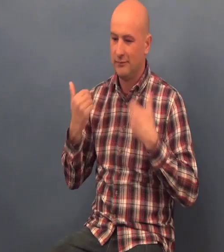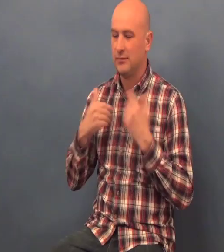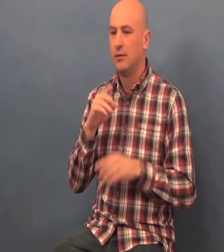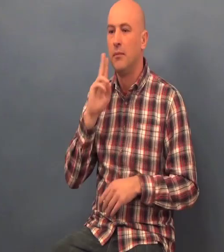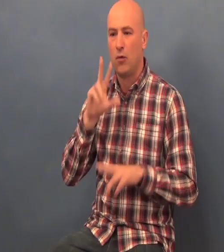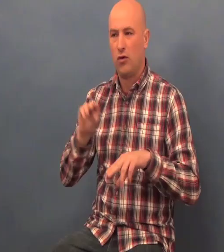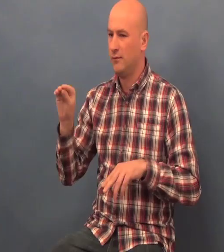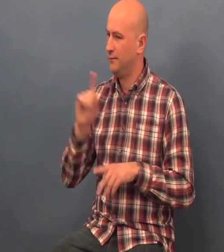Nie mówi nic mamie, rodzinie.